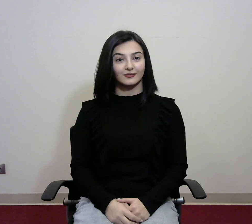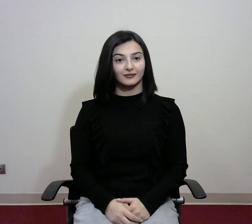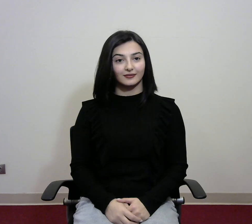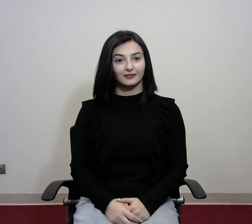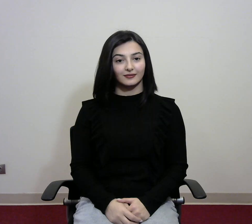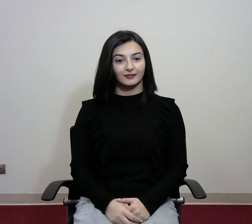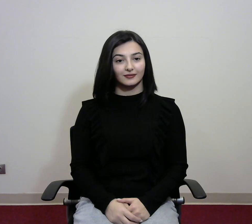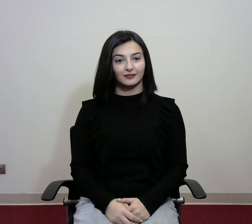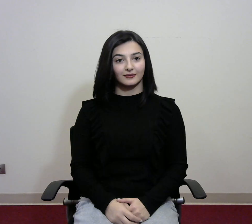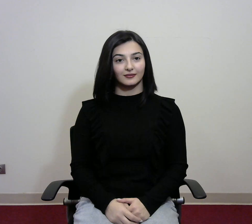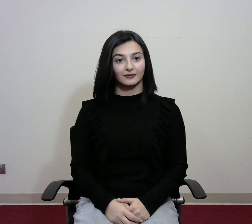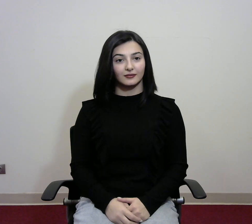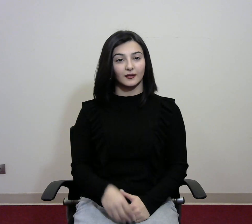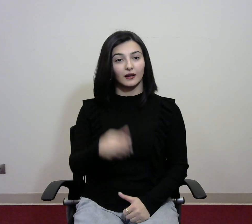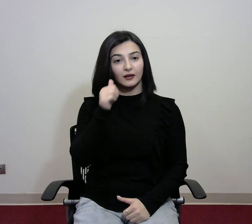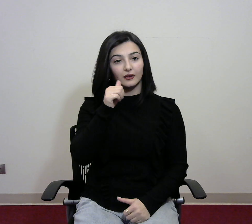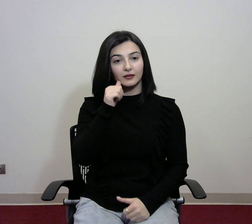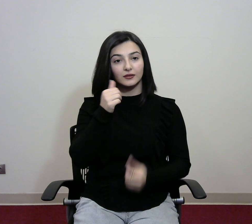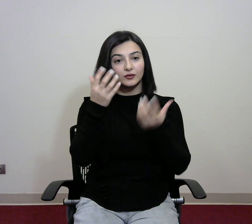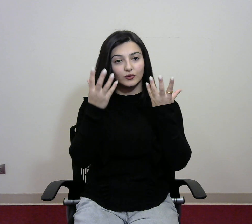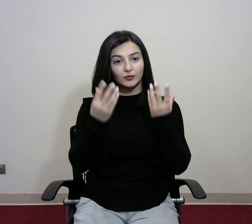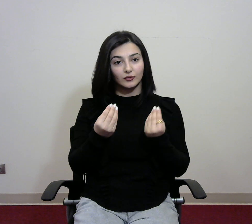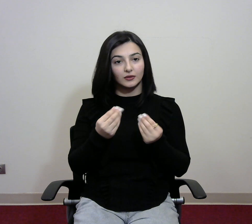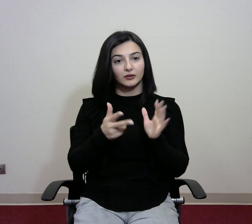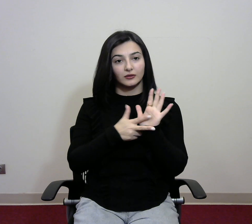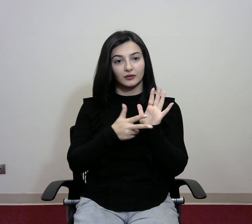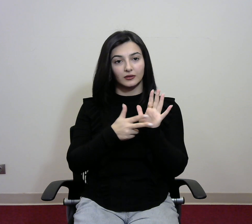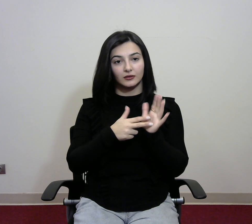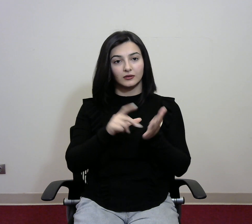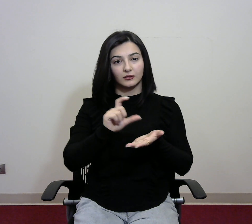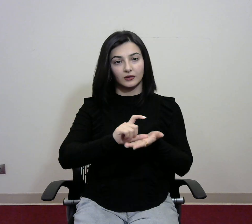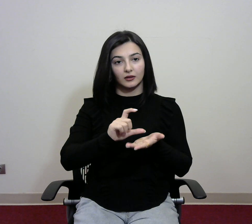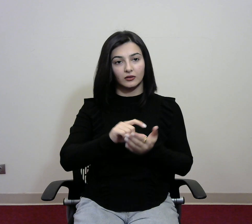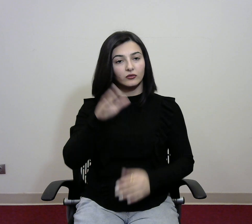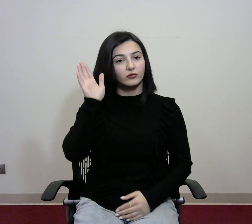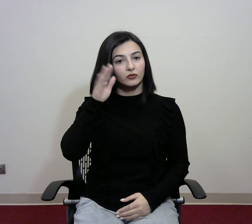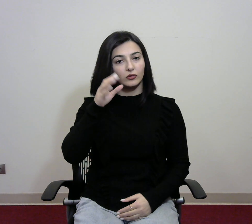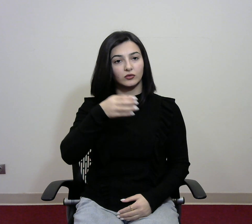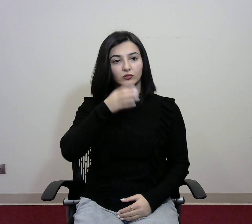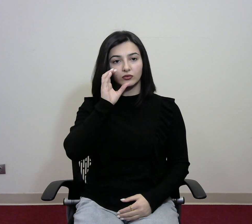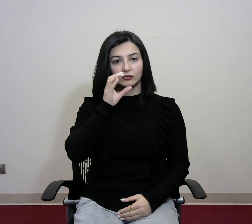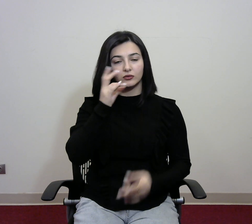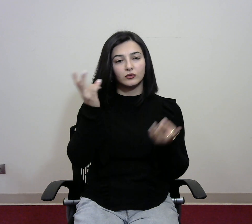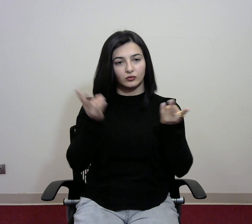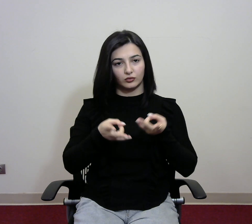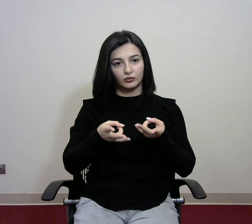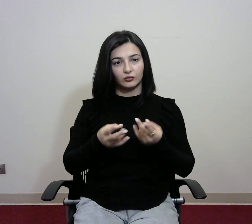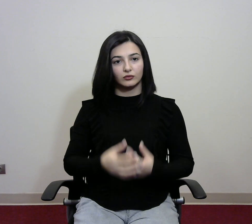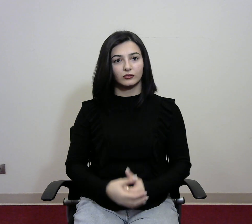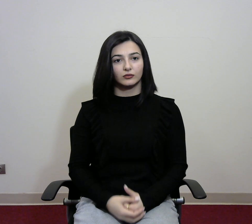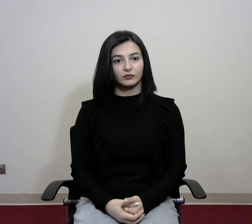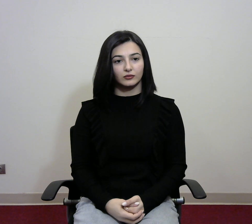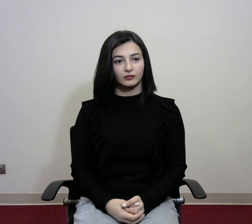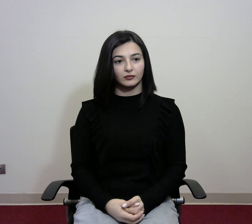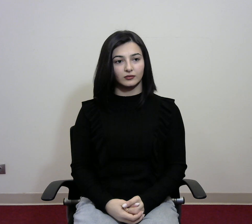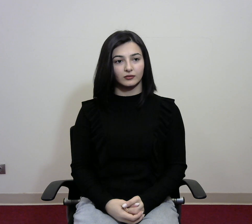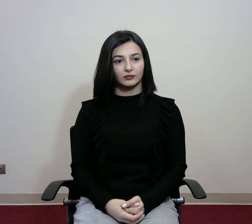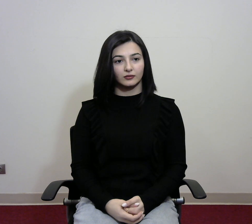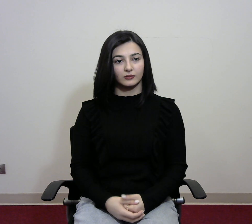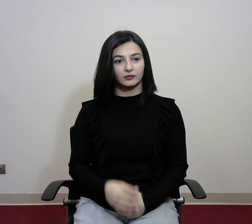Hər gün 8 stəkan su içmək lazımdır